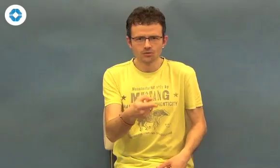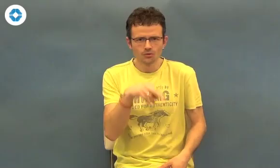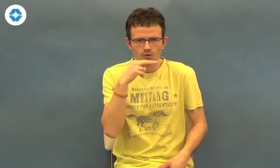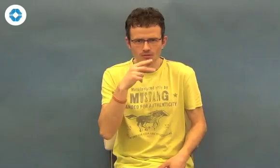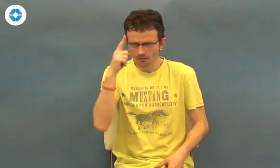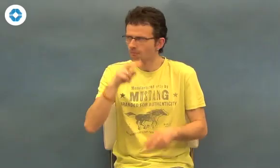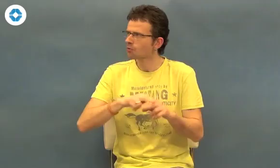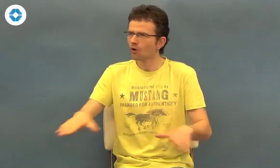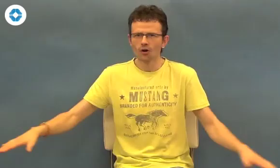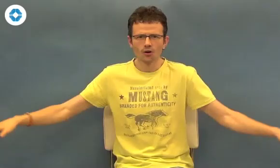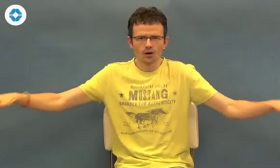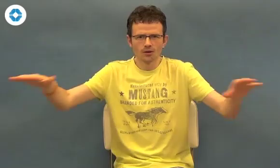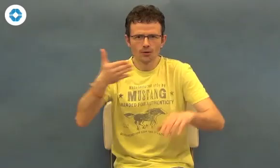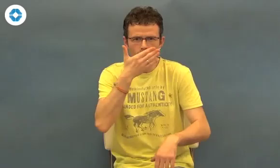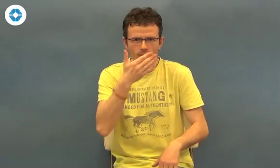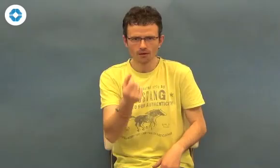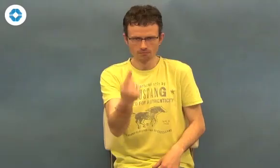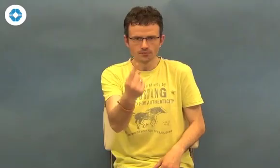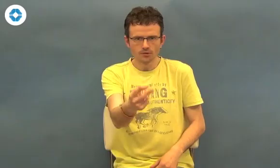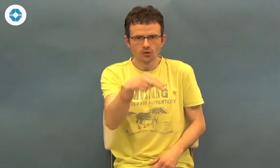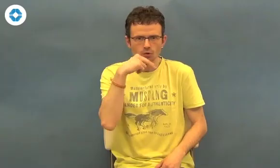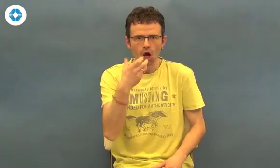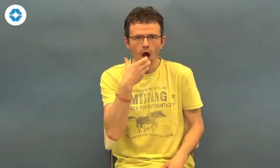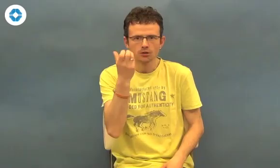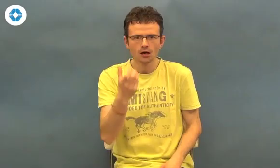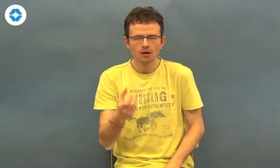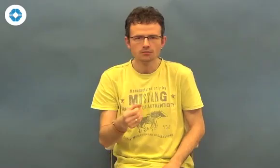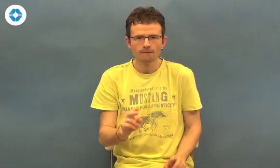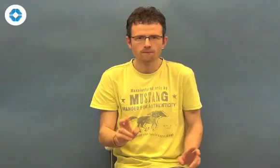Mężczyzna wie, że tutaj jest puste pole i nie ma więcej gruszek. więc skąd oni je mają.